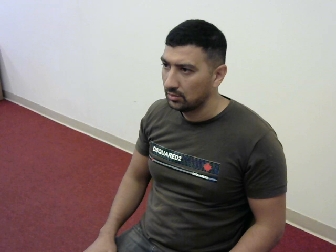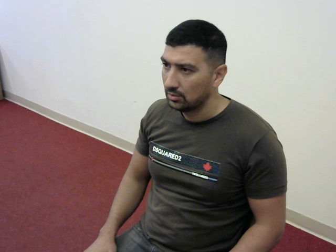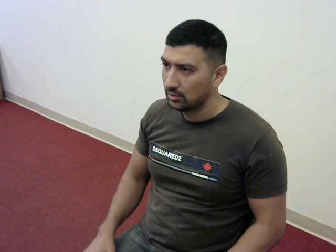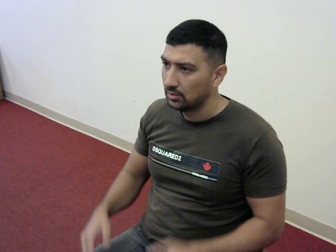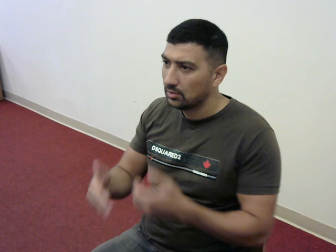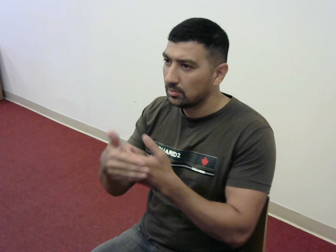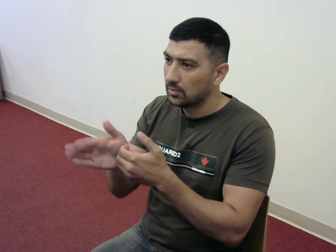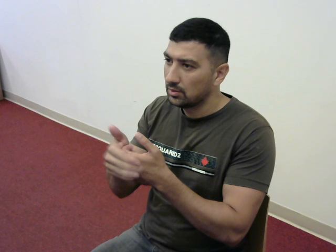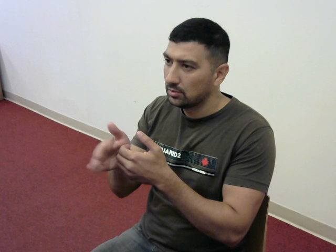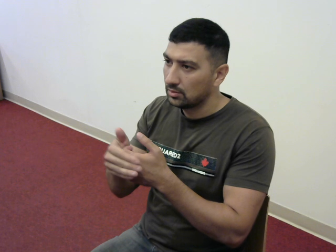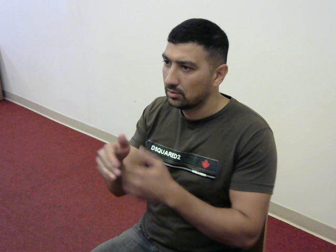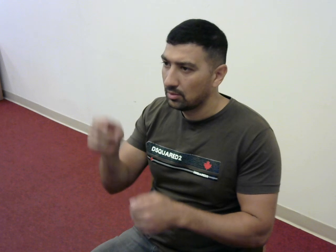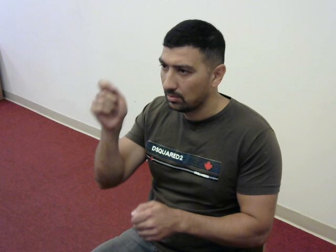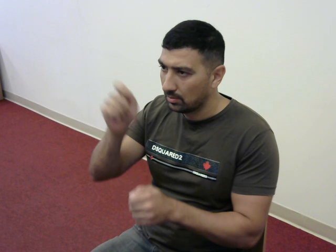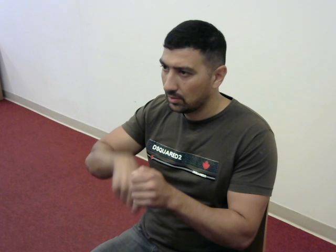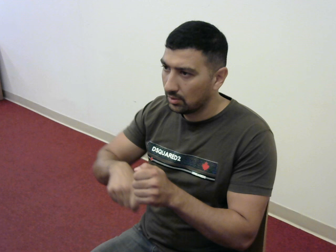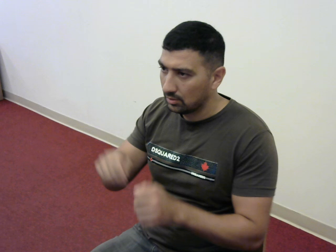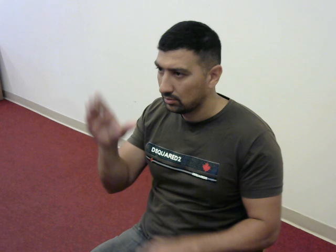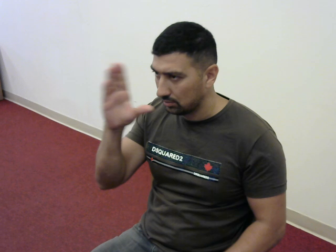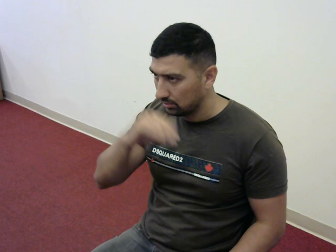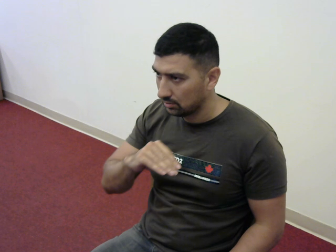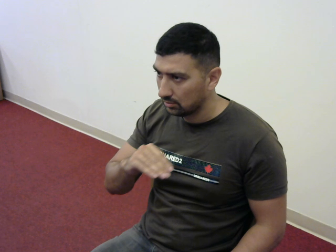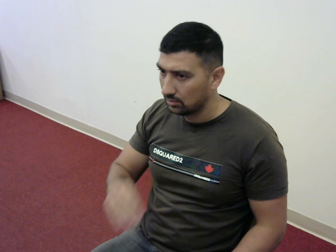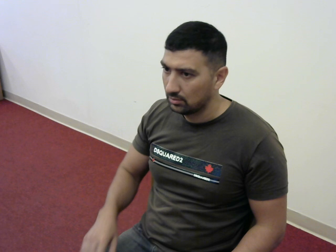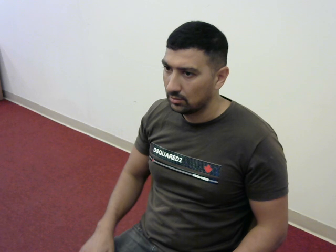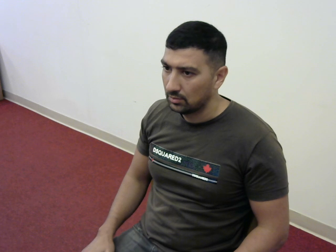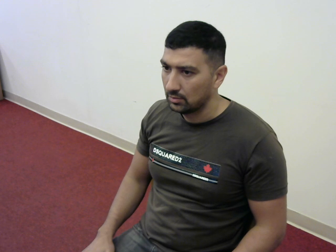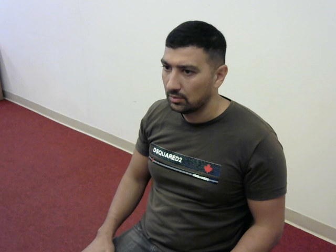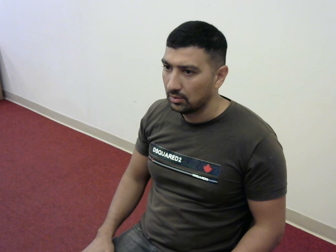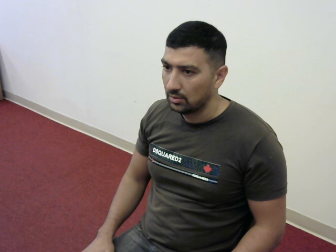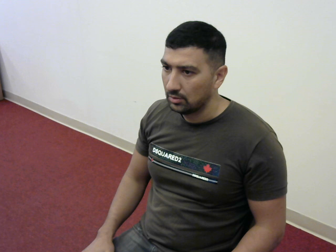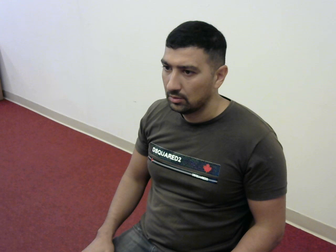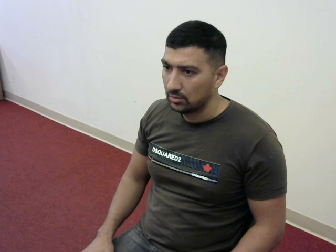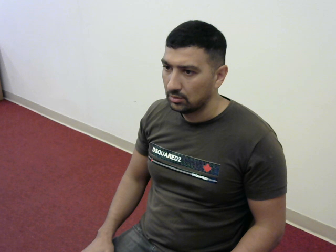Qapını bağlaya bilərsinizmi?